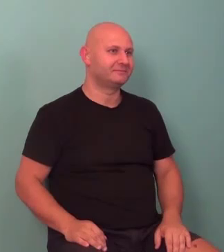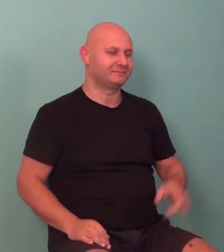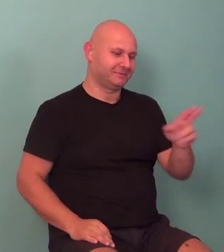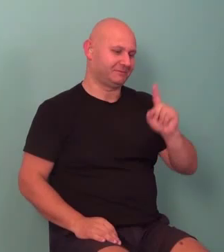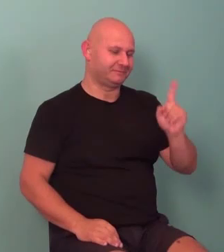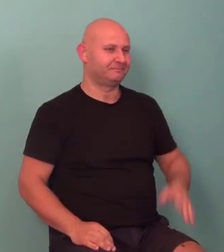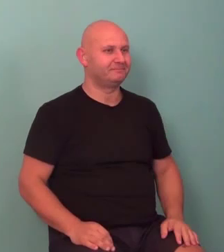Skreślone, to znaczy, że jest zakaz.